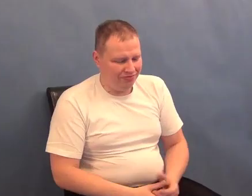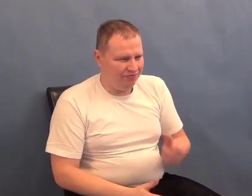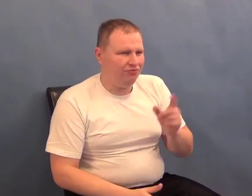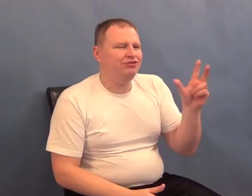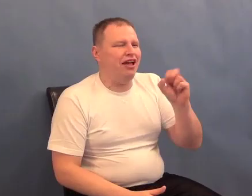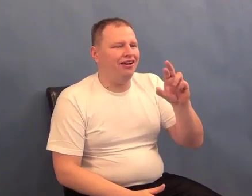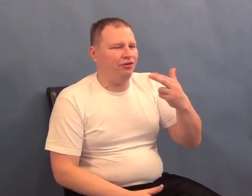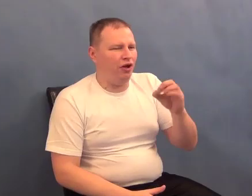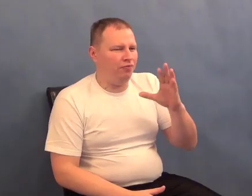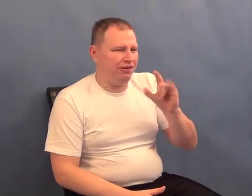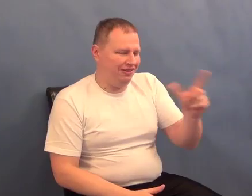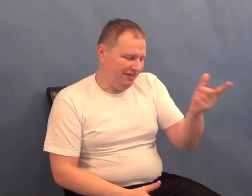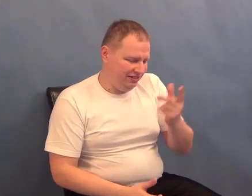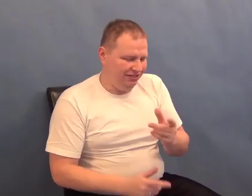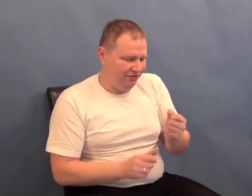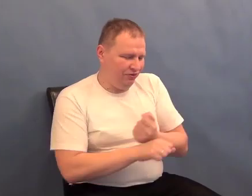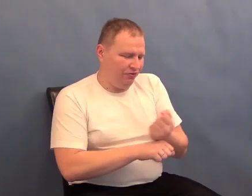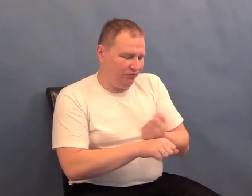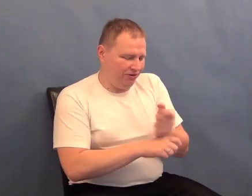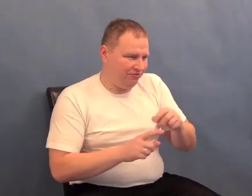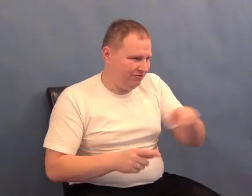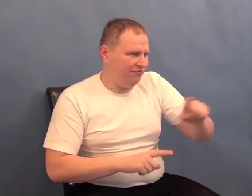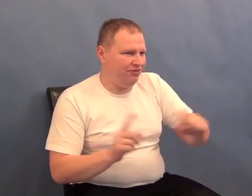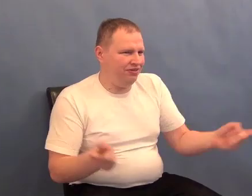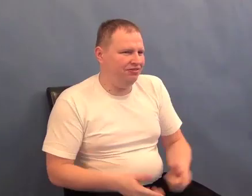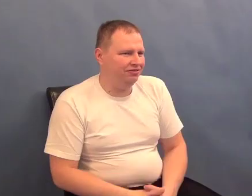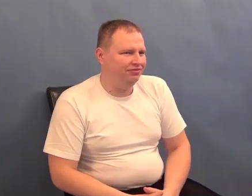W Czarnobylu jest trucizna, nie wolno tam wchodzić.